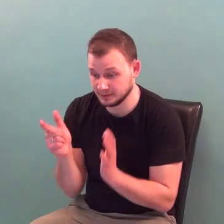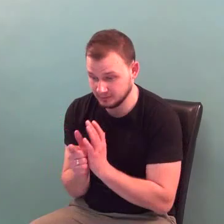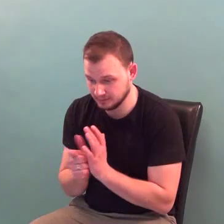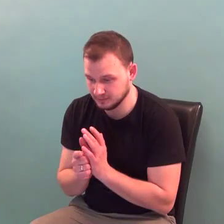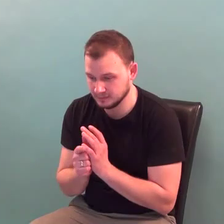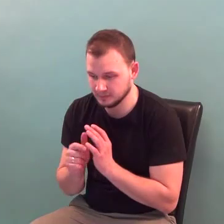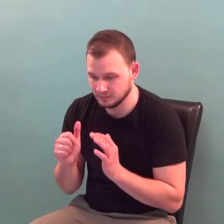Siedemnastego?